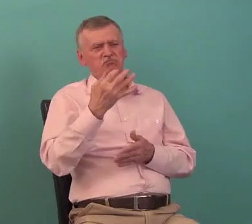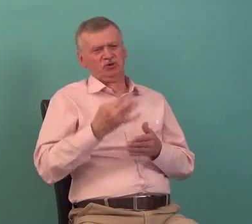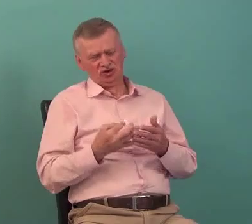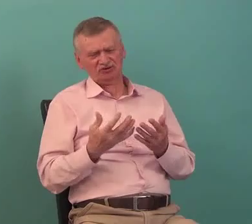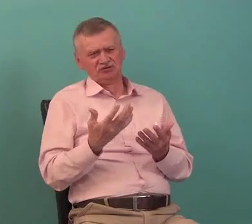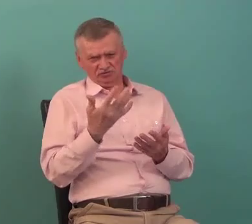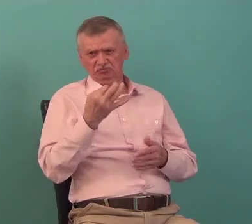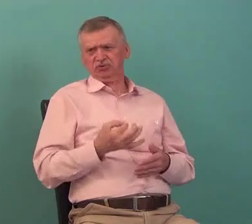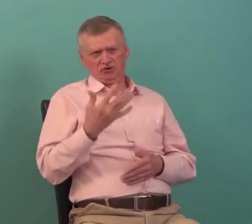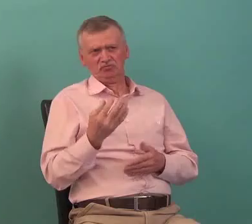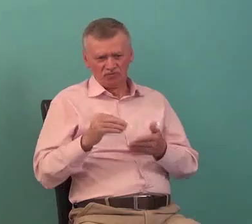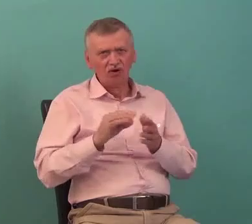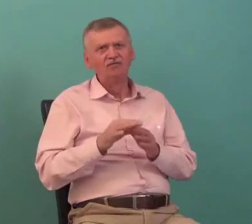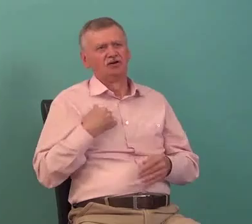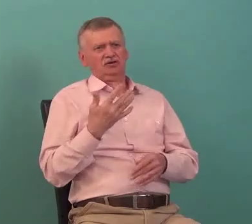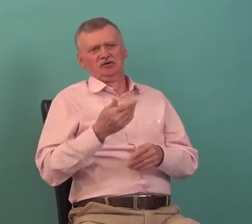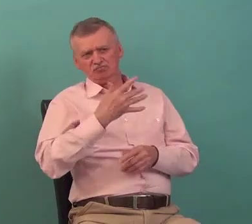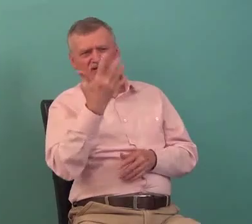Pięć procent to dodatkowe pięć złotych.